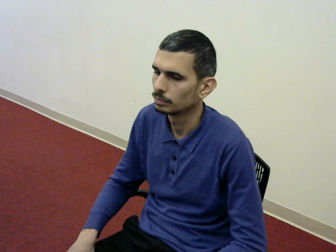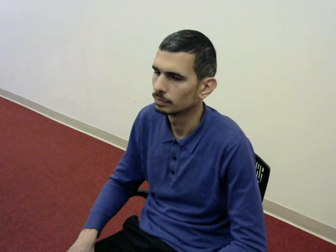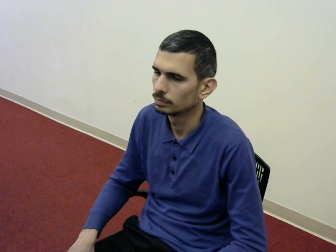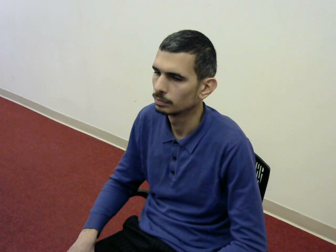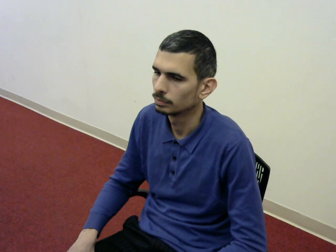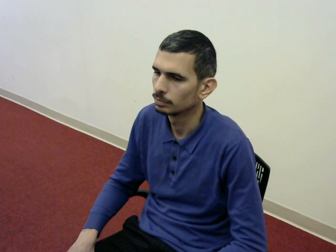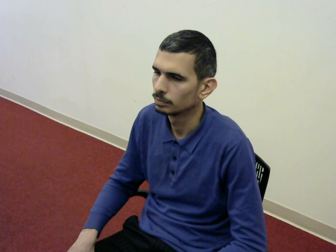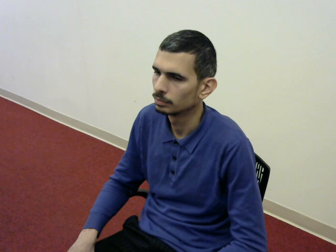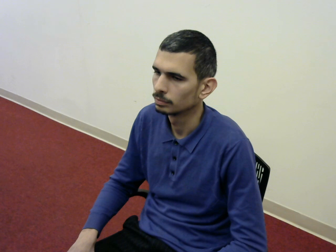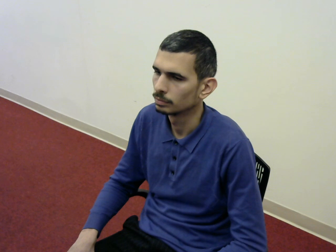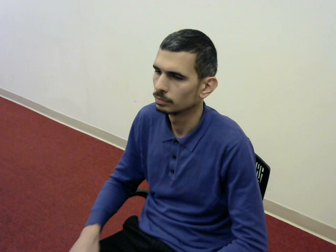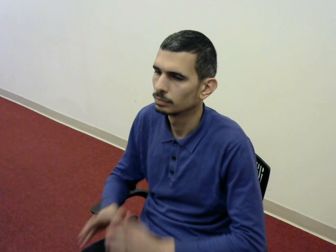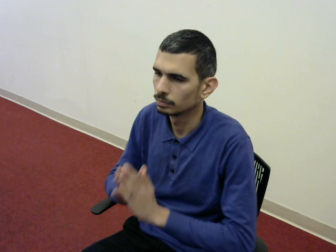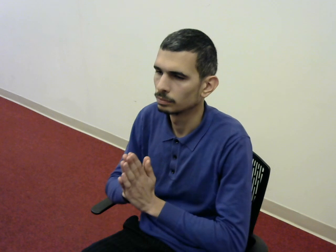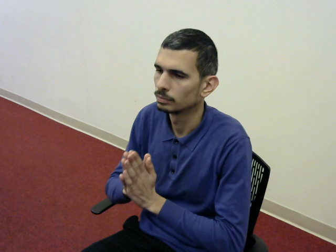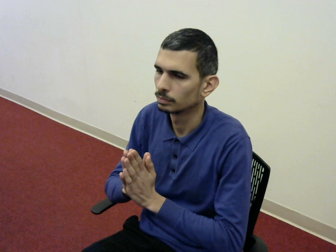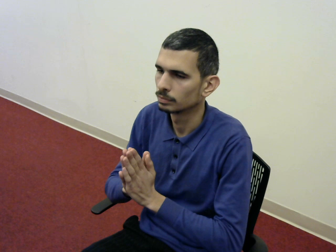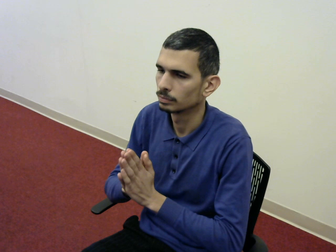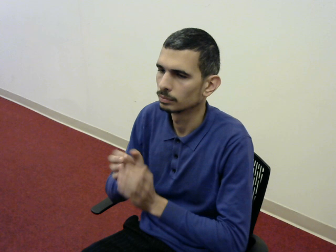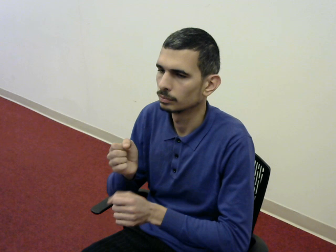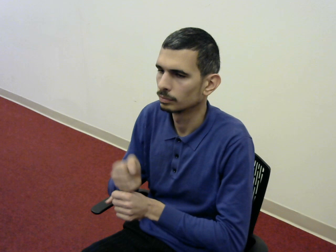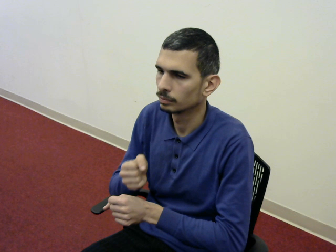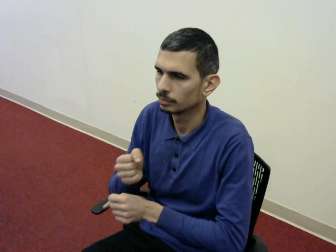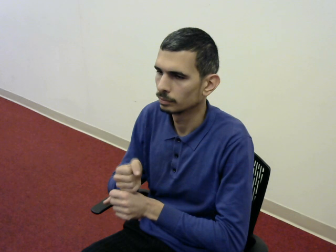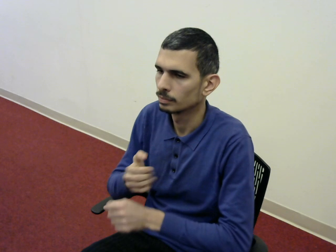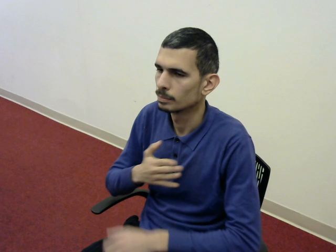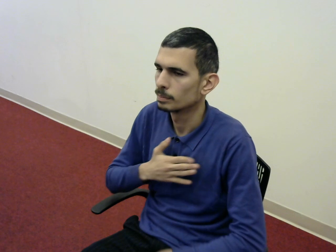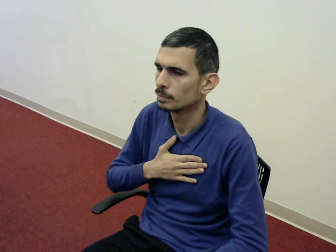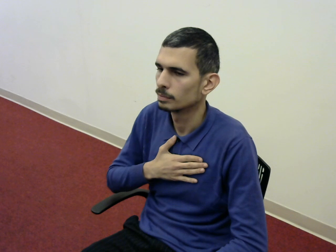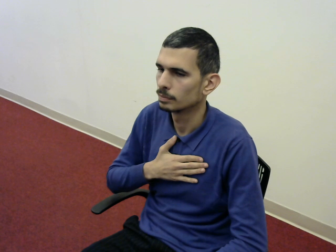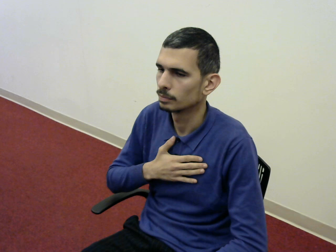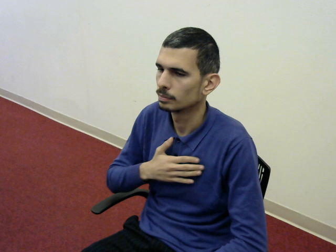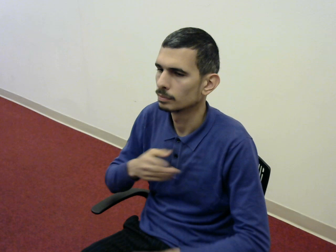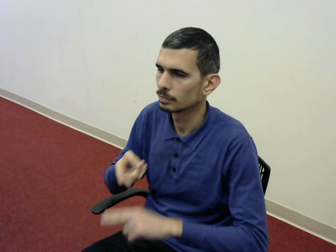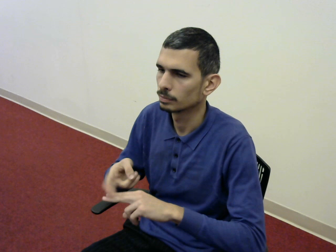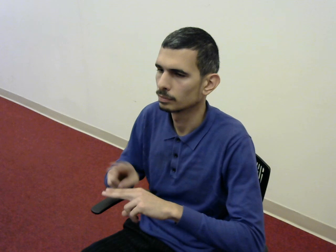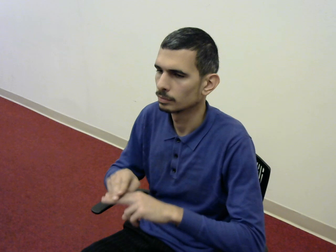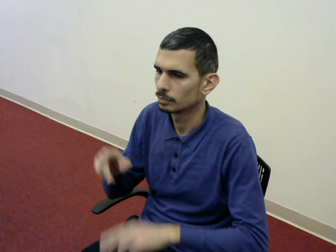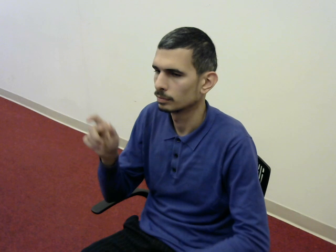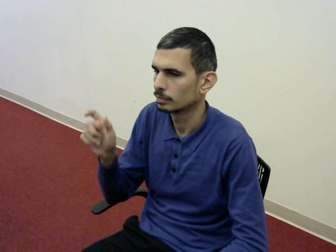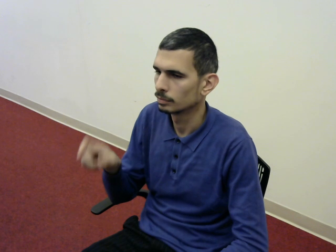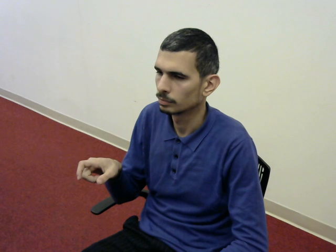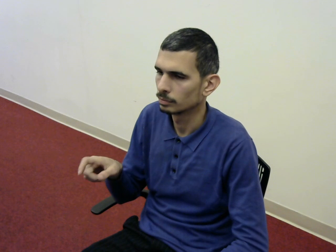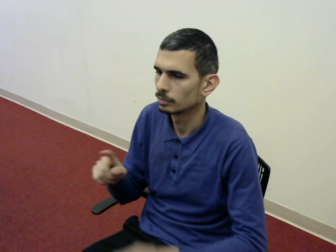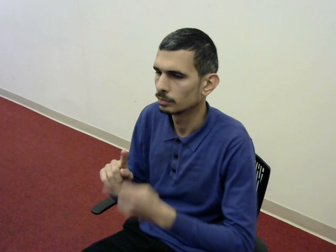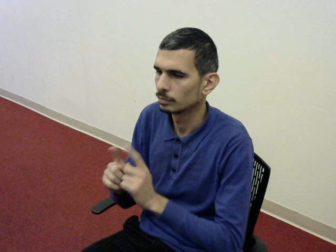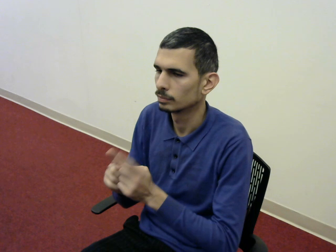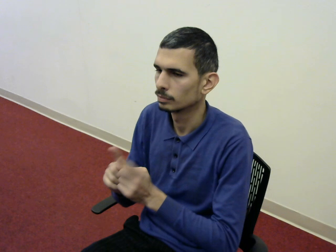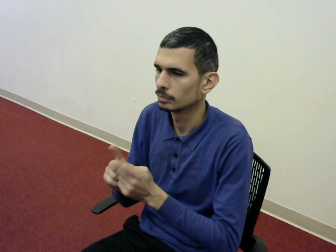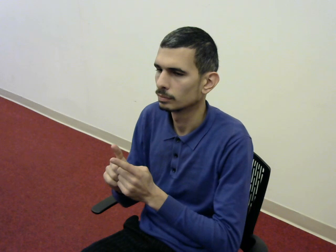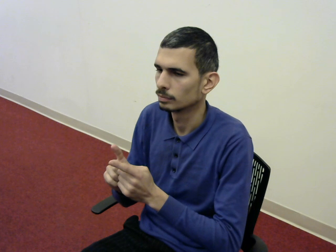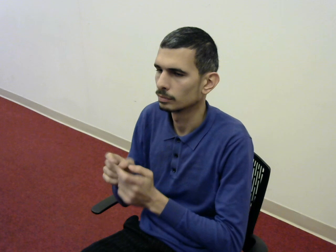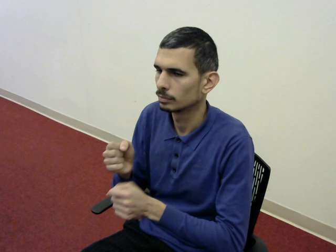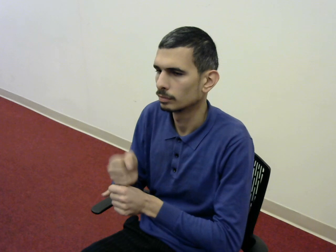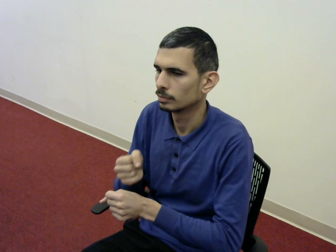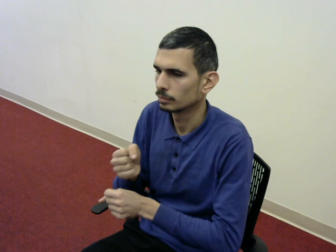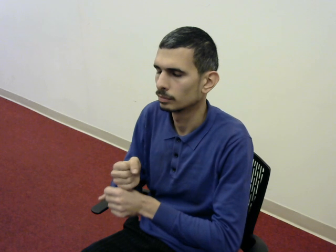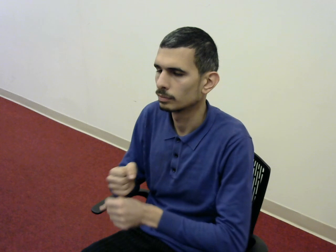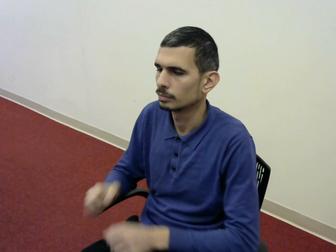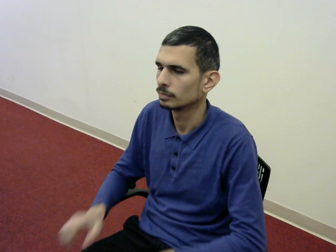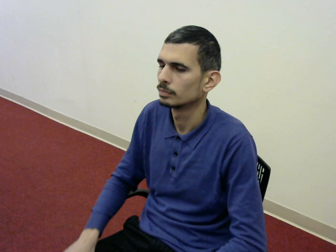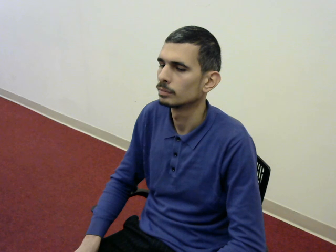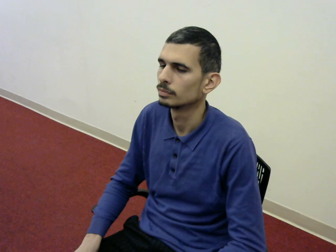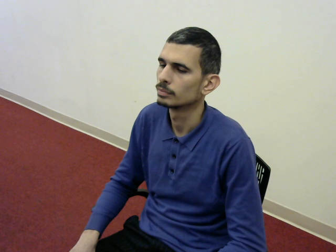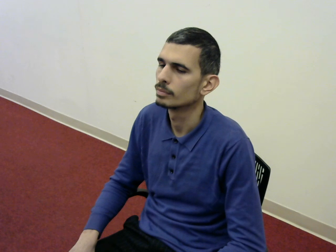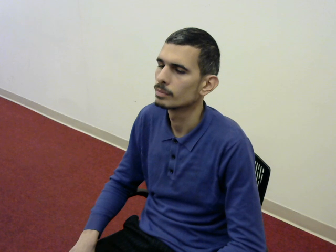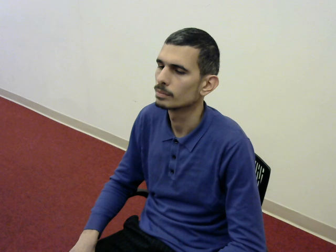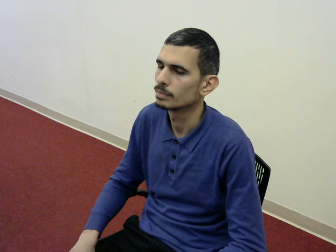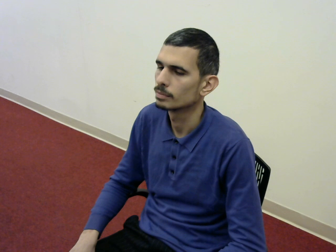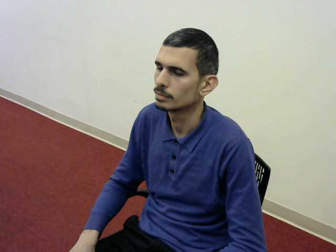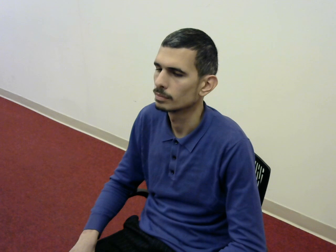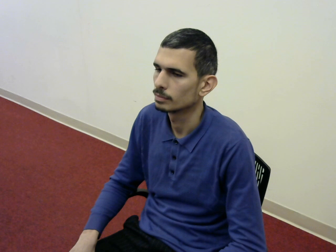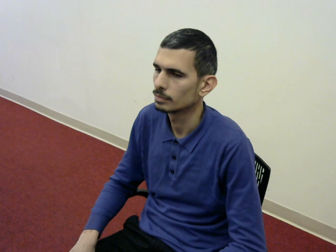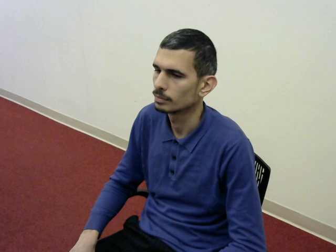Xahiş edirəm, mənə bu şeiri tərcümə edin